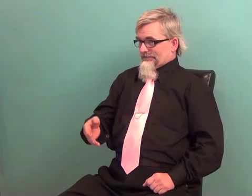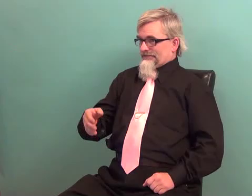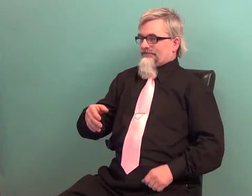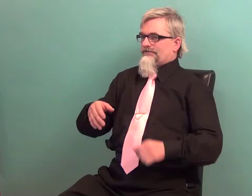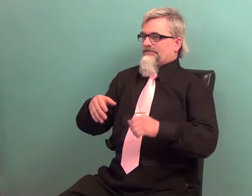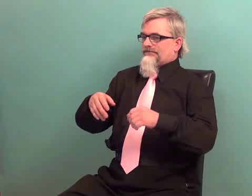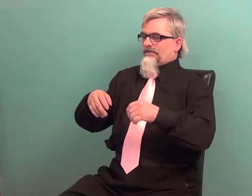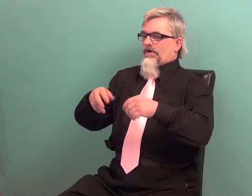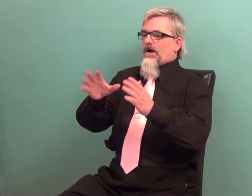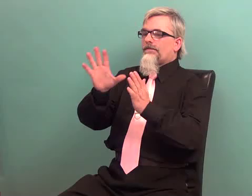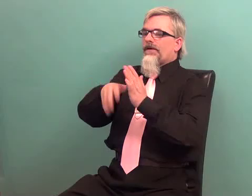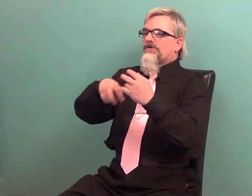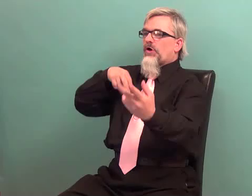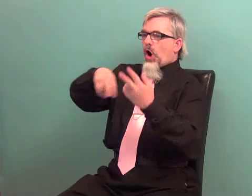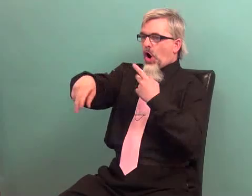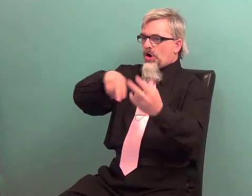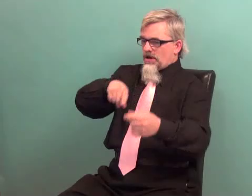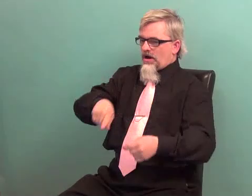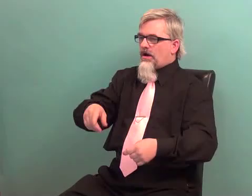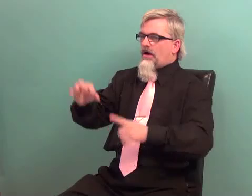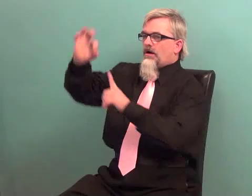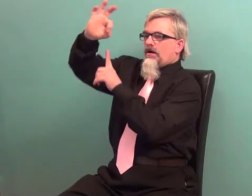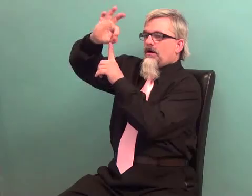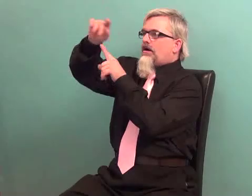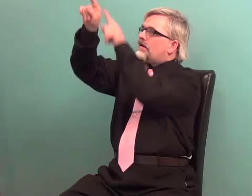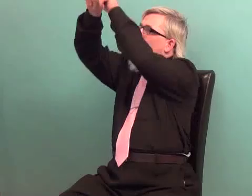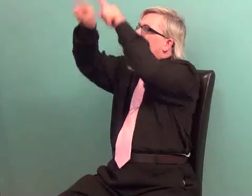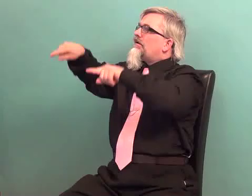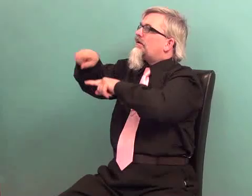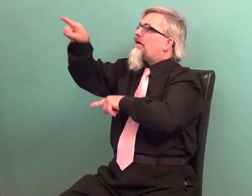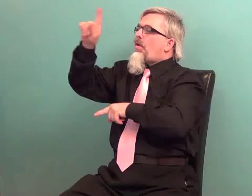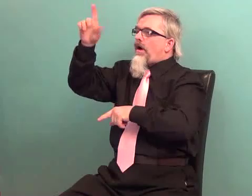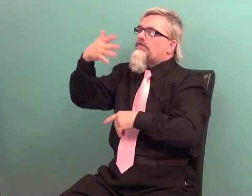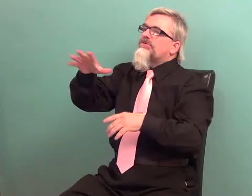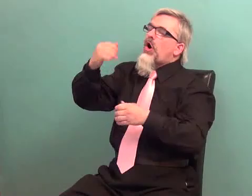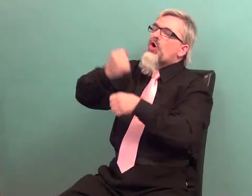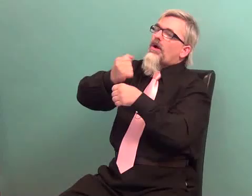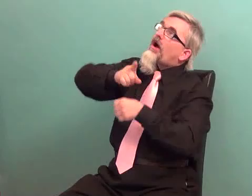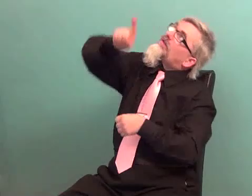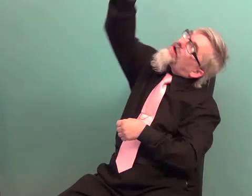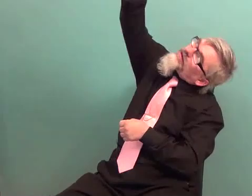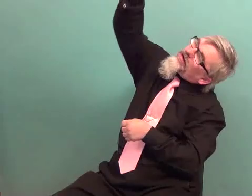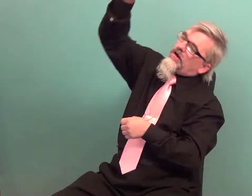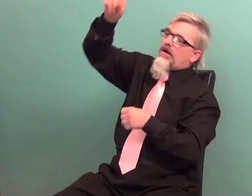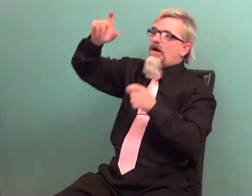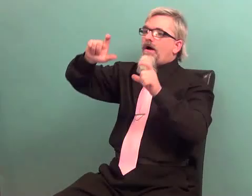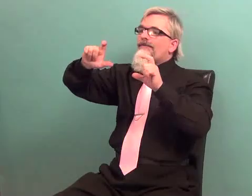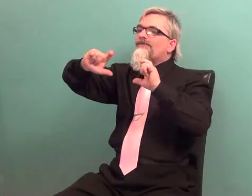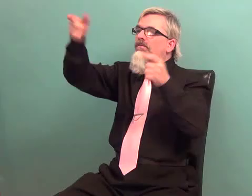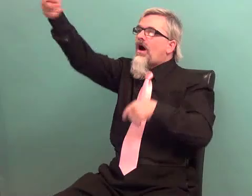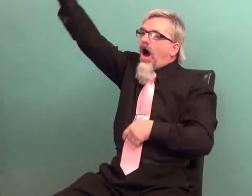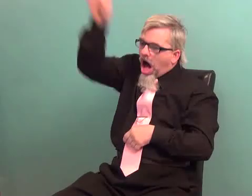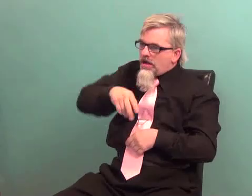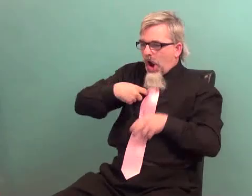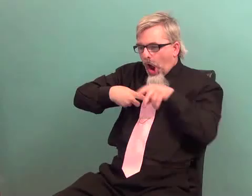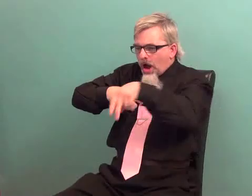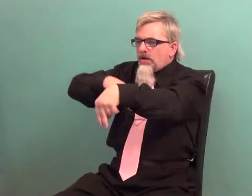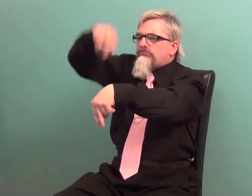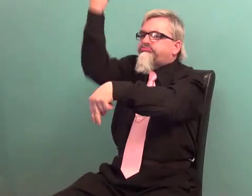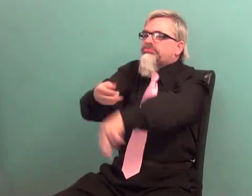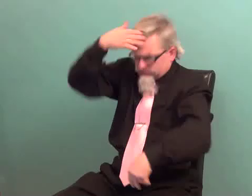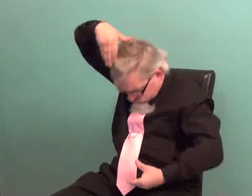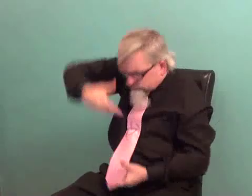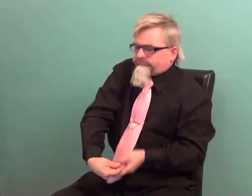W mieście, jak ludzie chodzą po chodniku i widzą ten okrągły znak na słupie, to znaczy, że na górze są robotnicy, i z góry może coś spaść komuś na głowę i ta osoba upadnie i uderzy głową o ziemię.